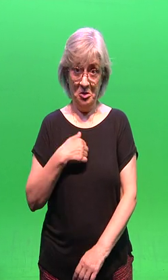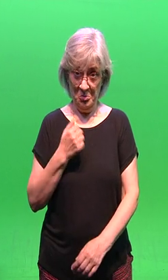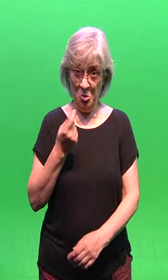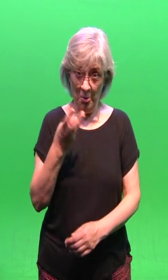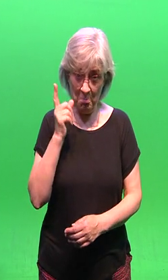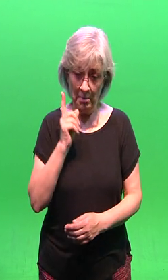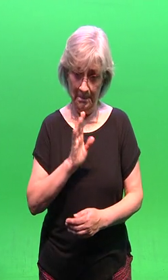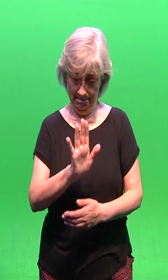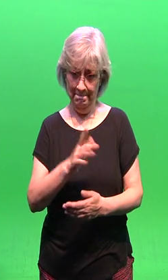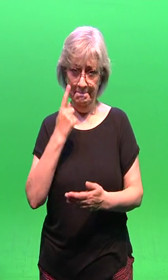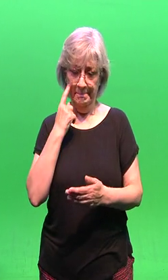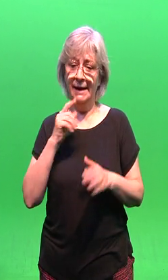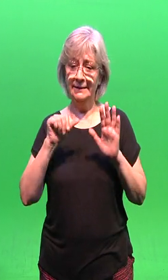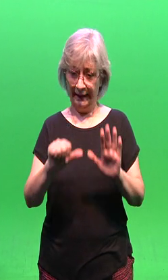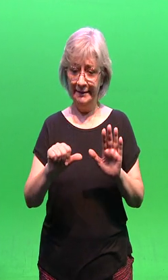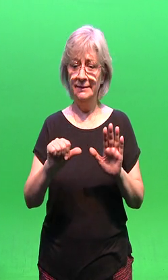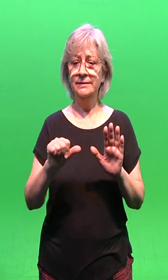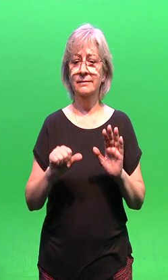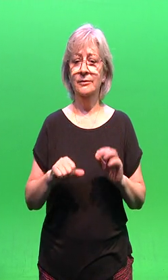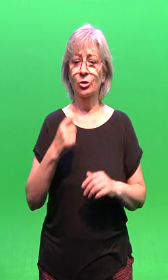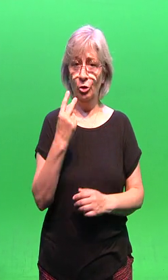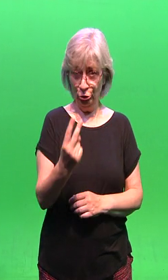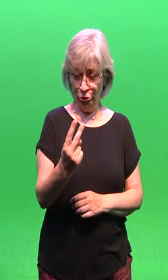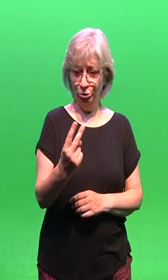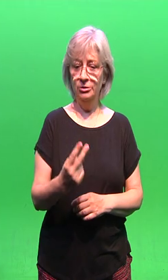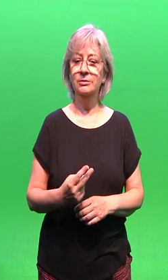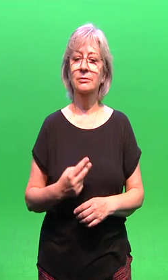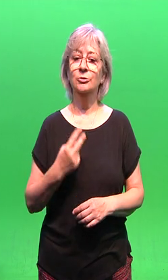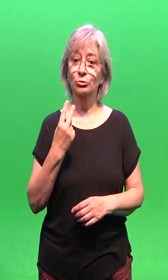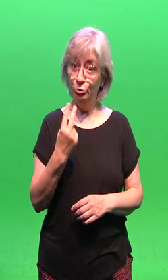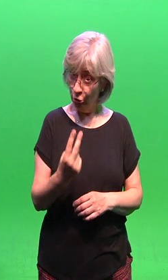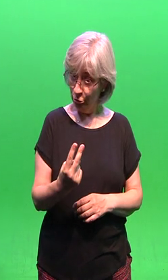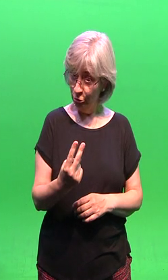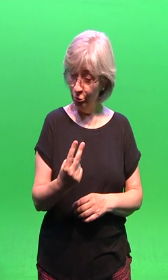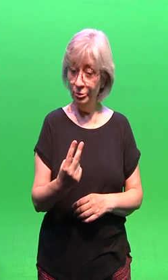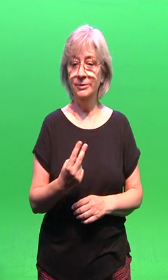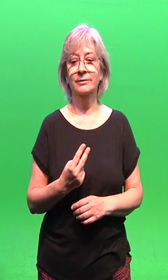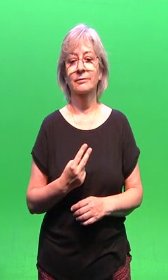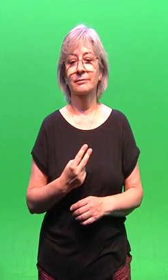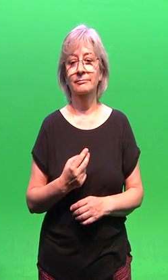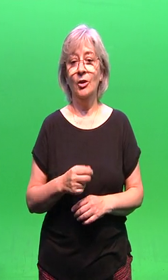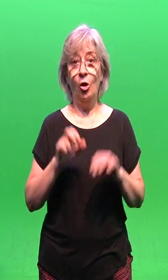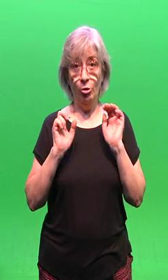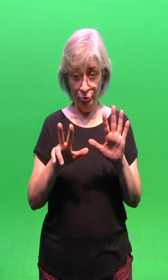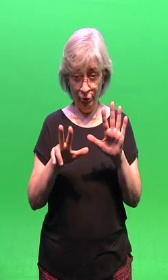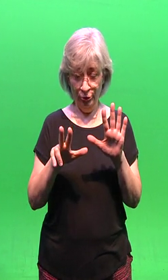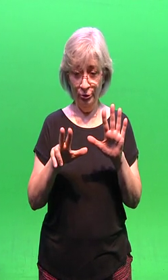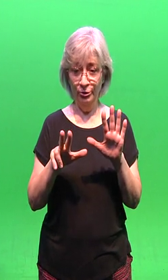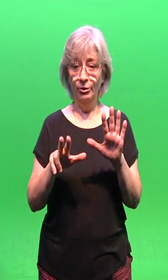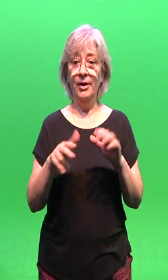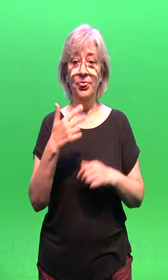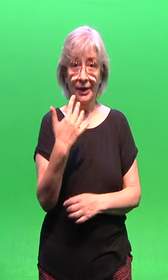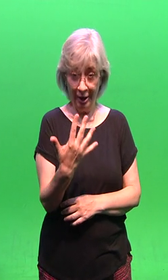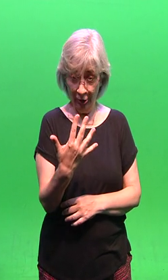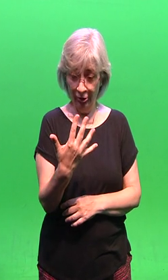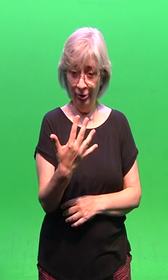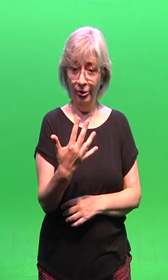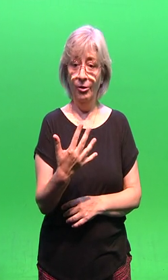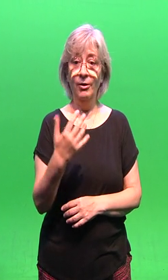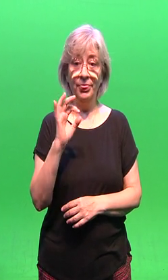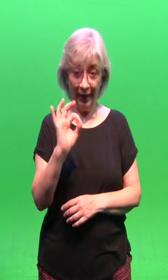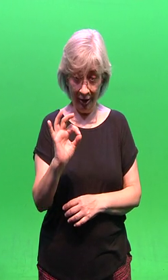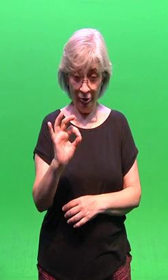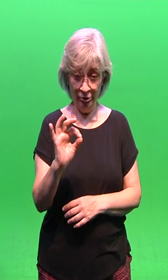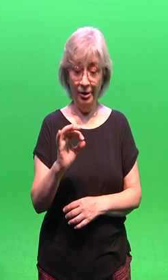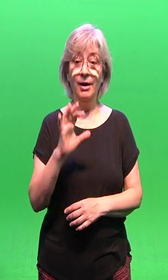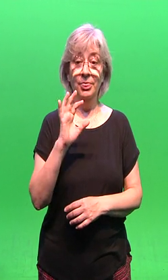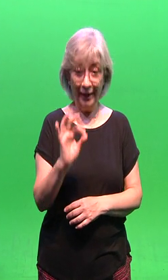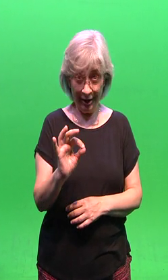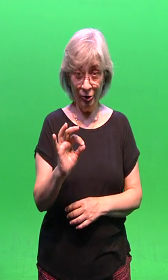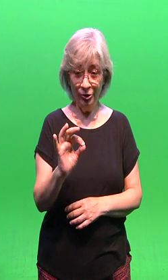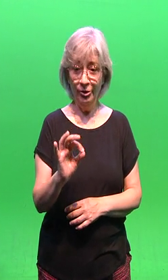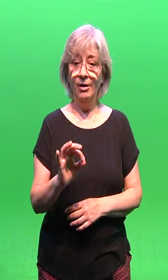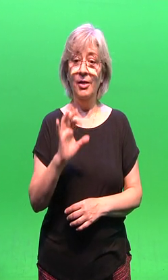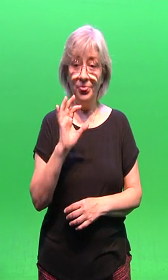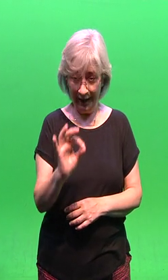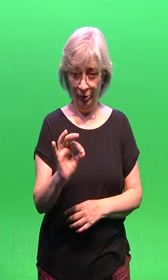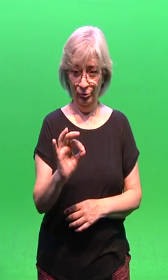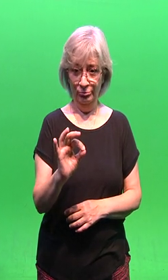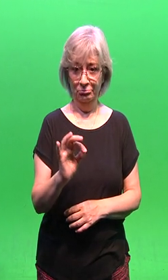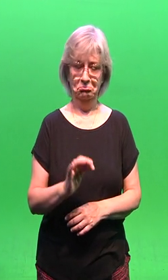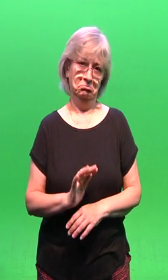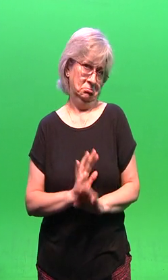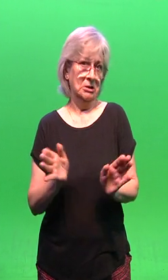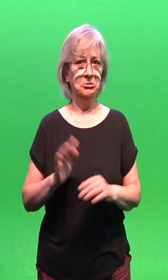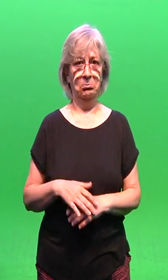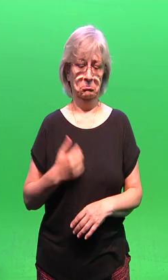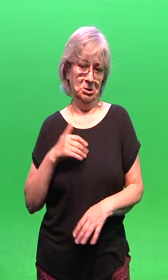El meu número de mòbil? Espera, és el sis, dos, dos, vuit, cinc, zero, zero, zero. Això és tot.